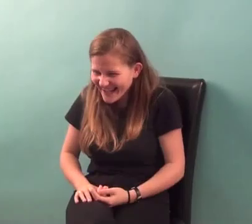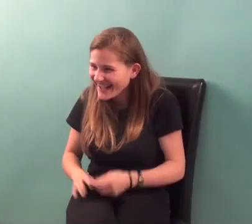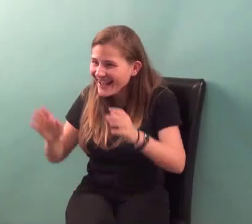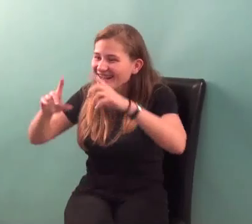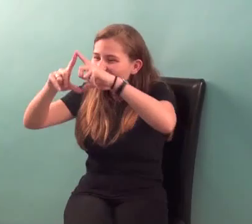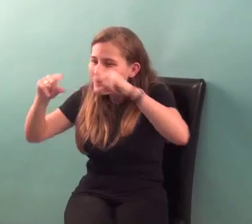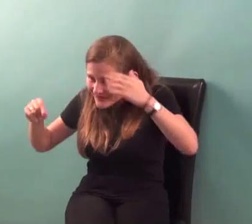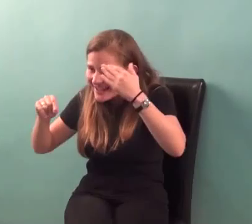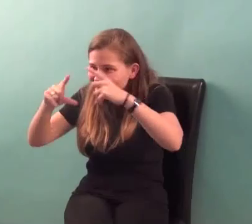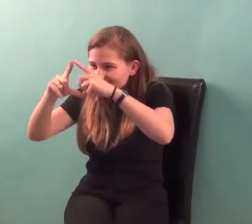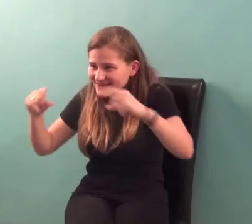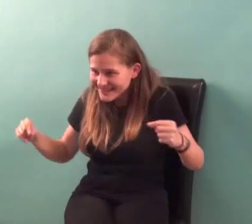Nie, wiesz co to jest trójkąt?